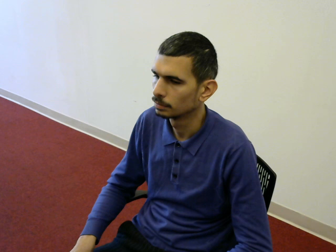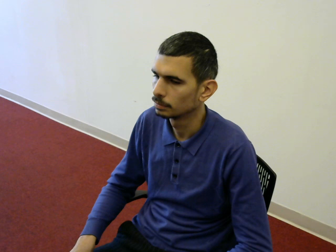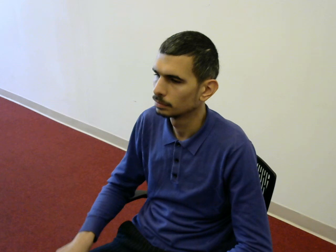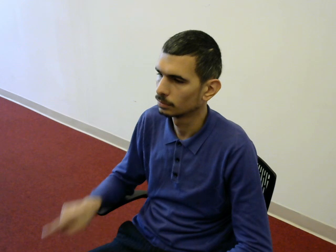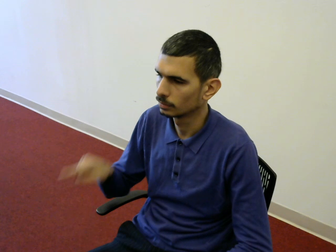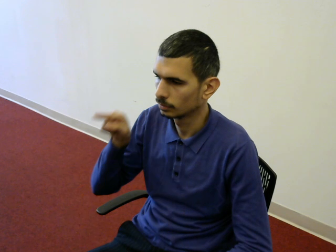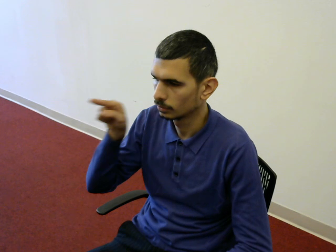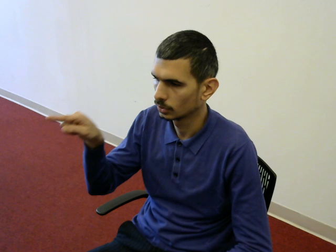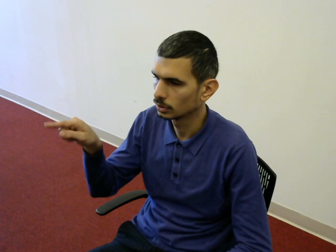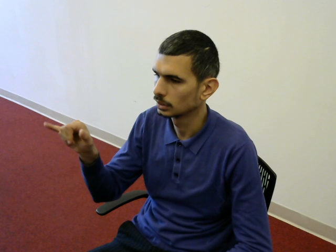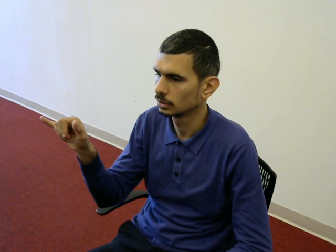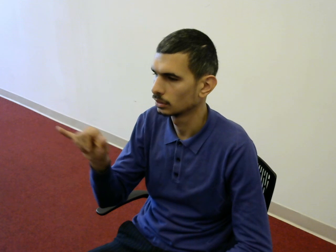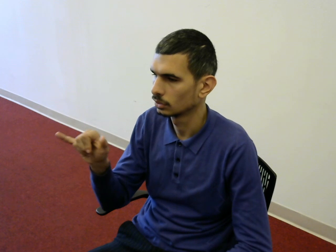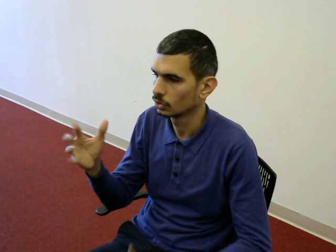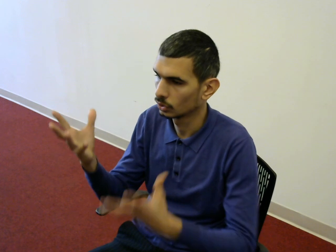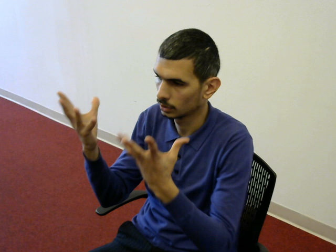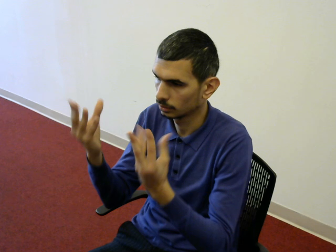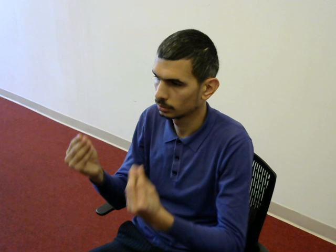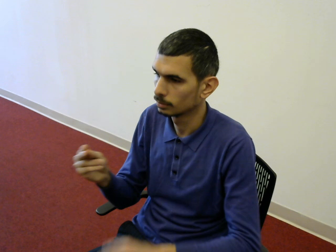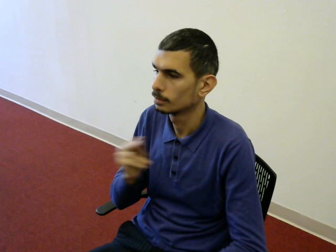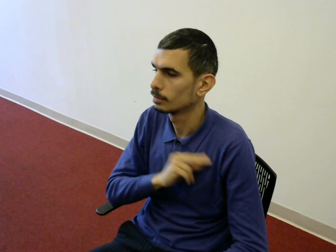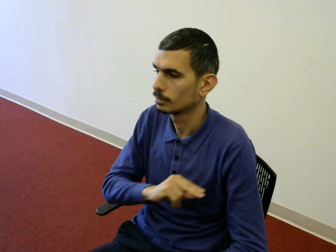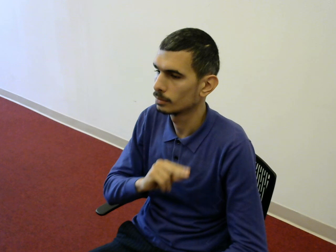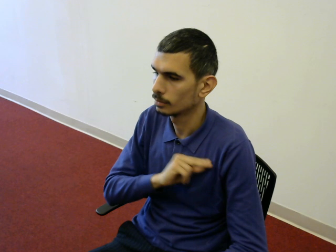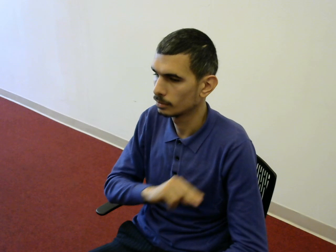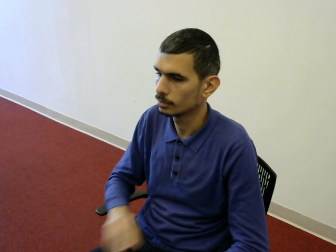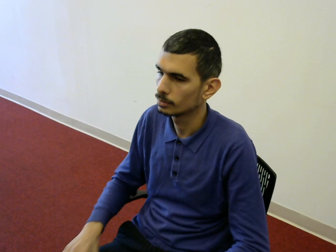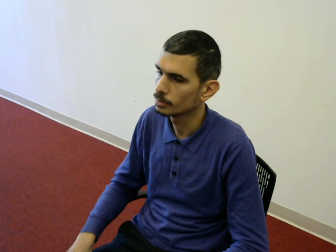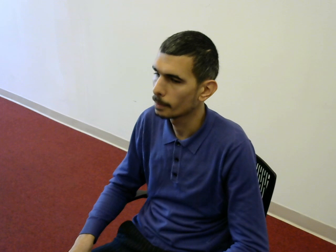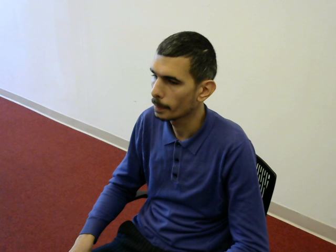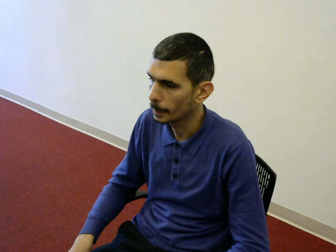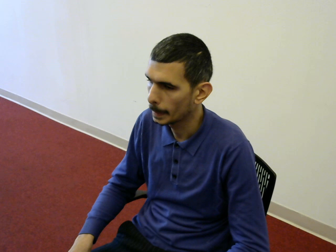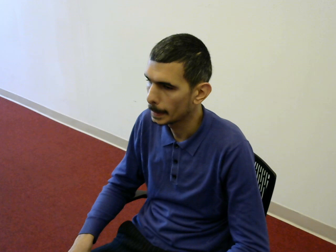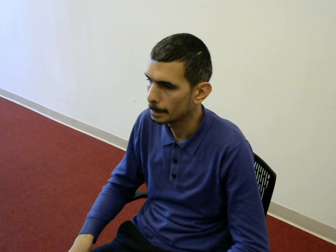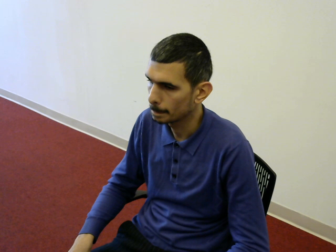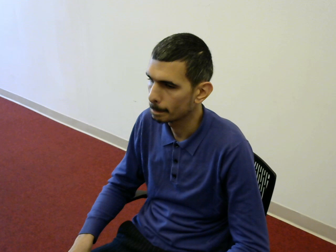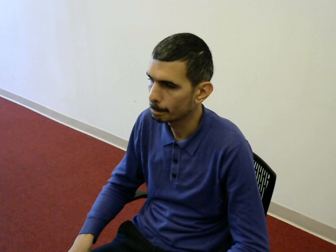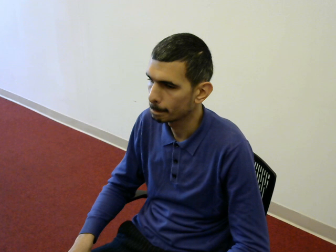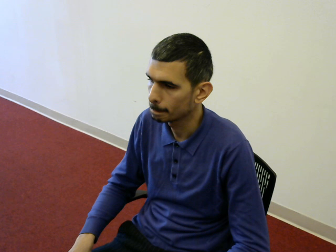Sən şənbə günü işləyirsən?